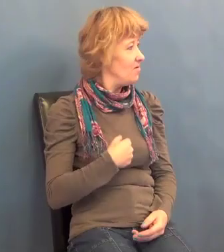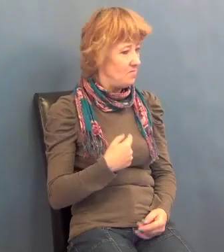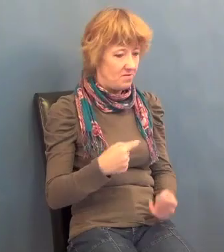Ja.